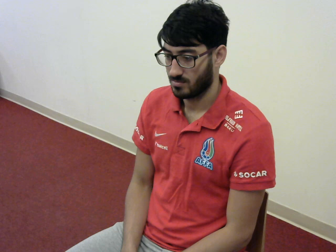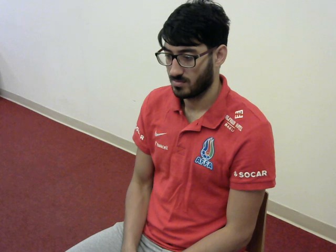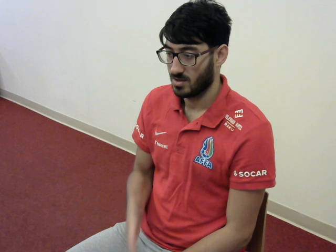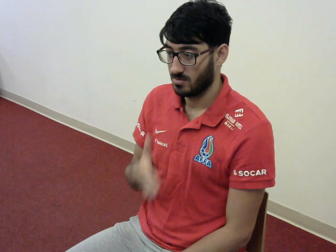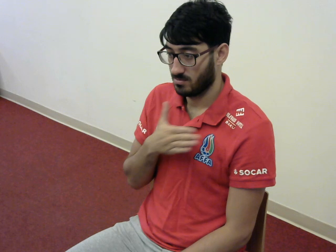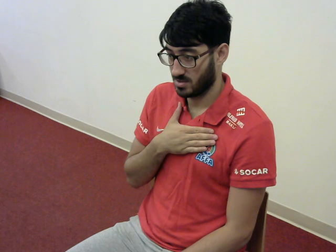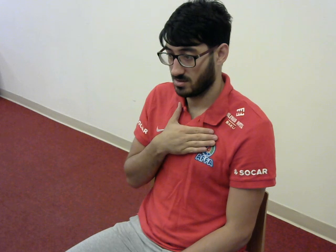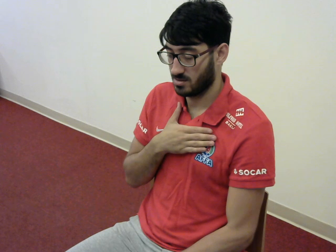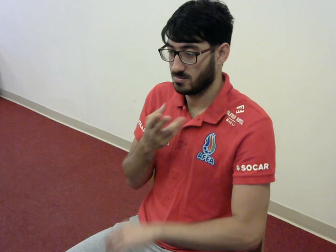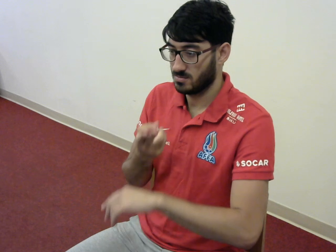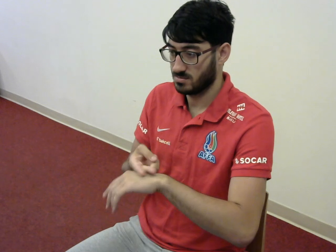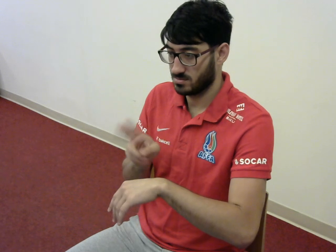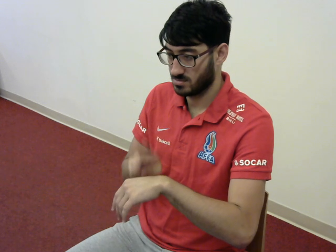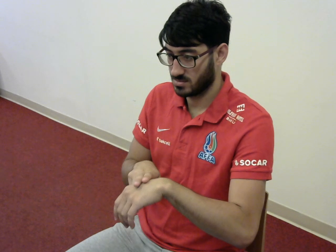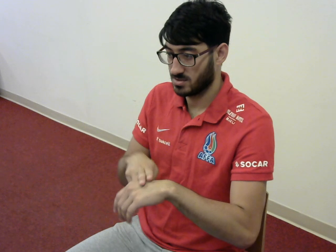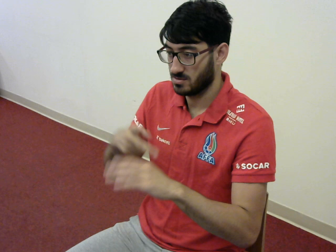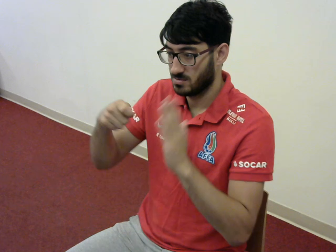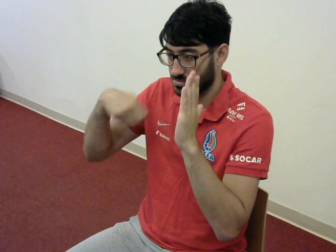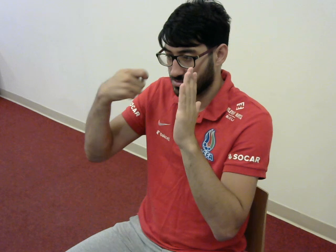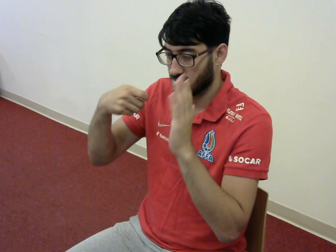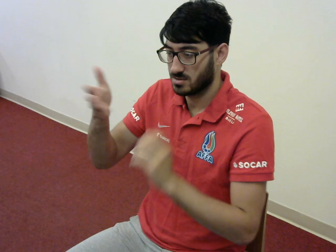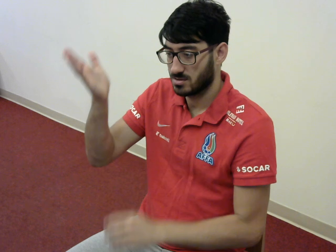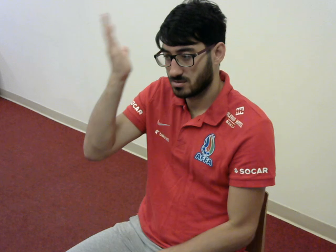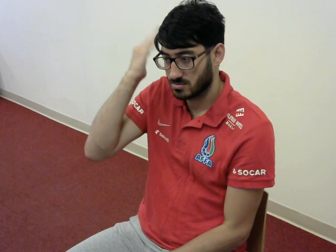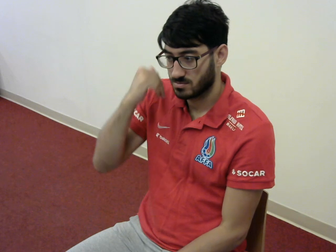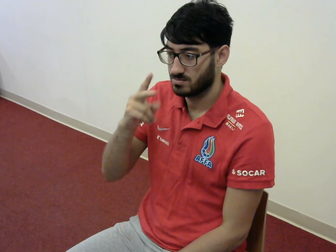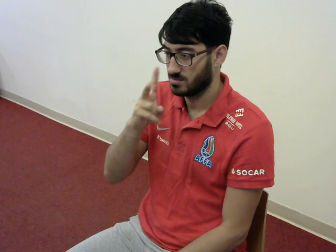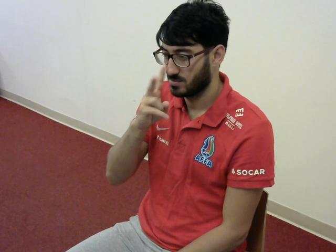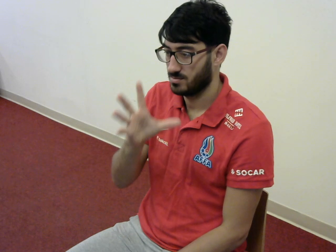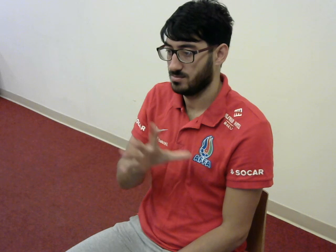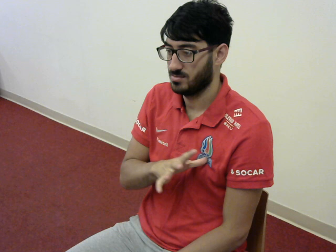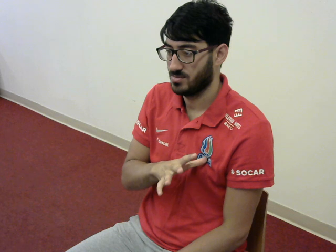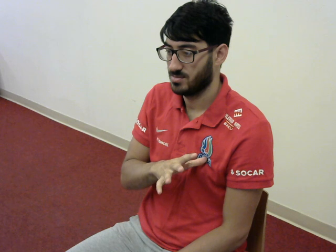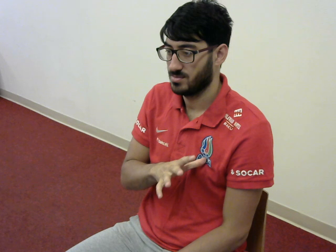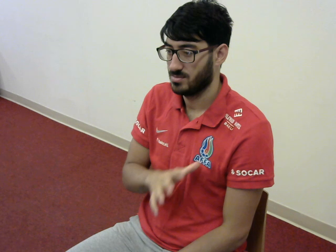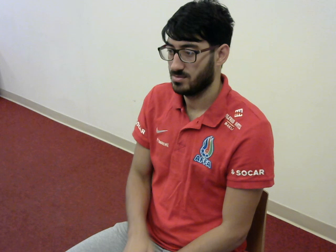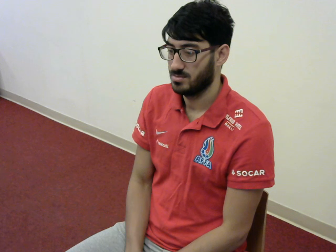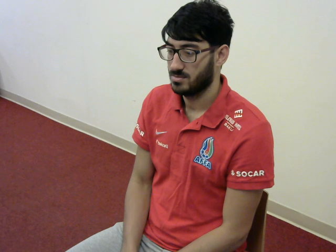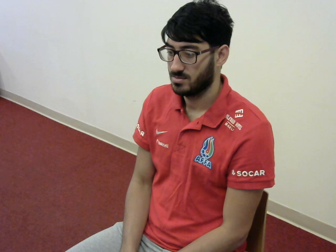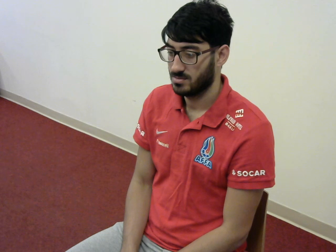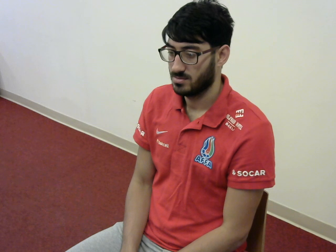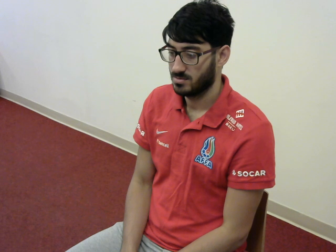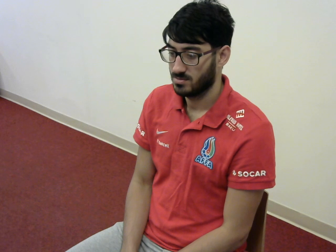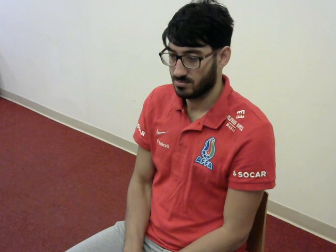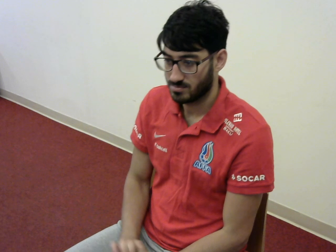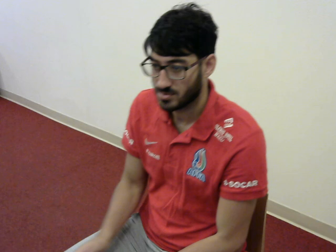Mən bu videonu daha əvvəl görmüşəm